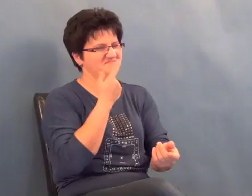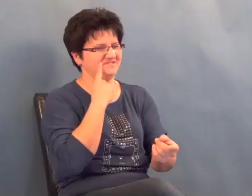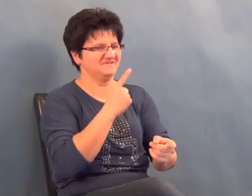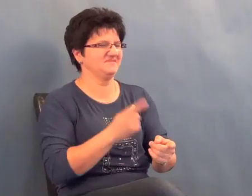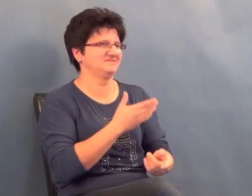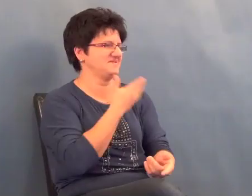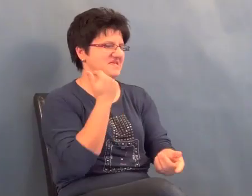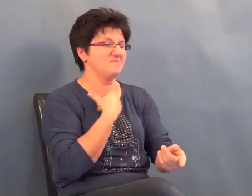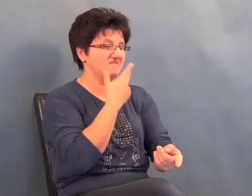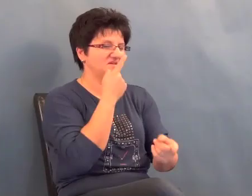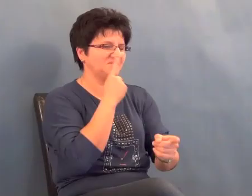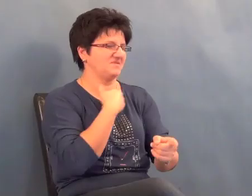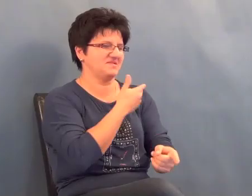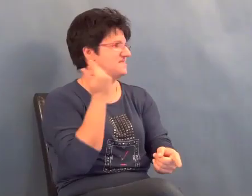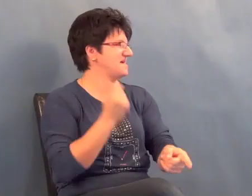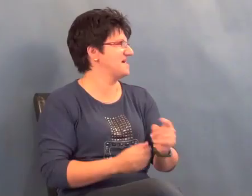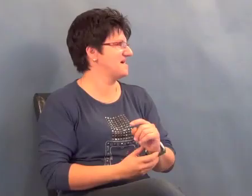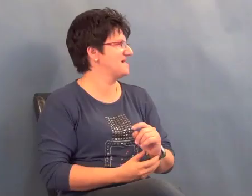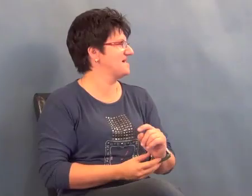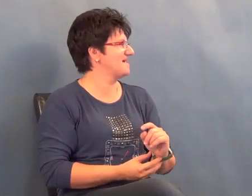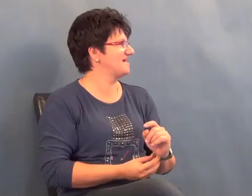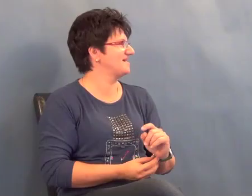Nie ma czegoś takiego, nie zauważyłam czegoś takiego.